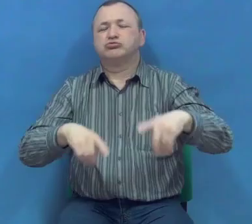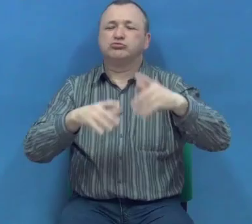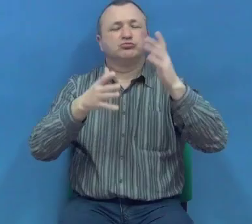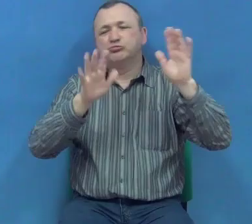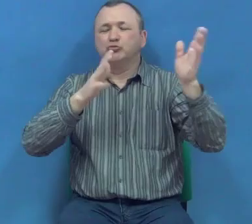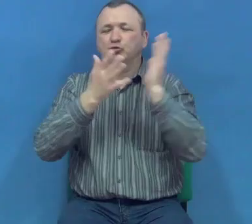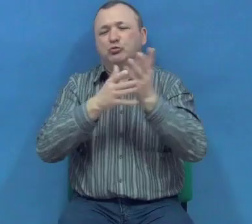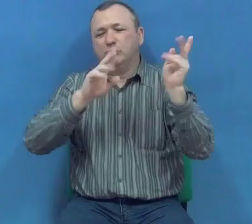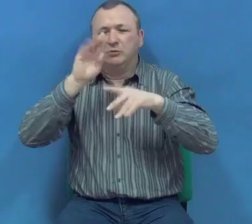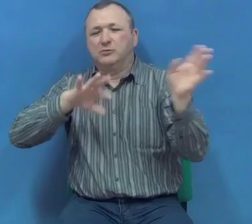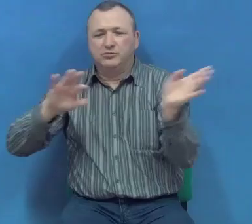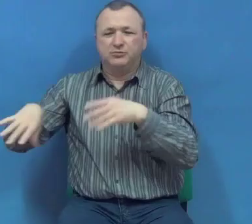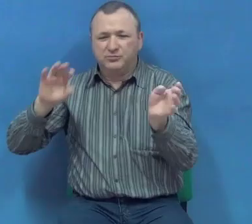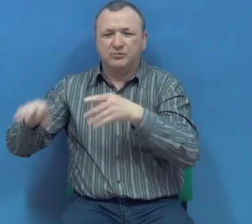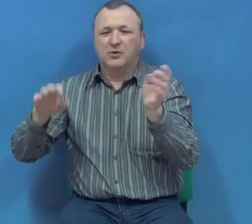Już normalnie zeszli na dół.